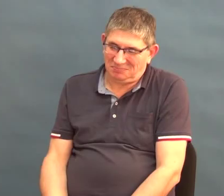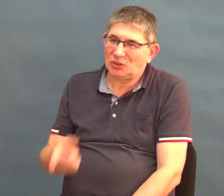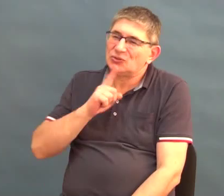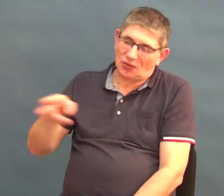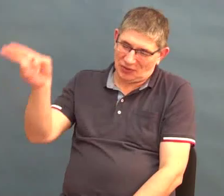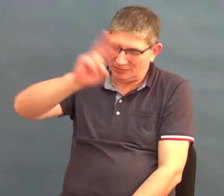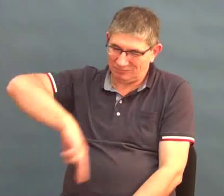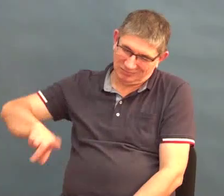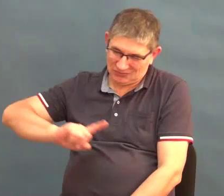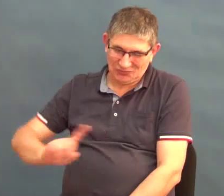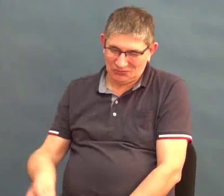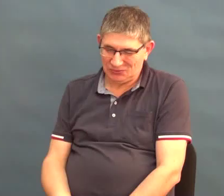Czerwone koło, czyli nie wolno.